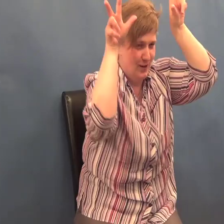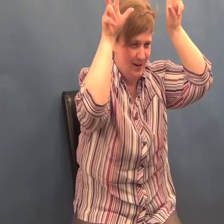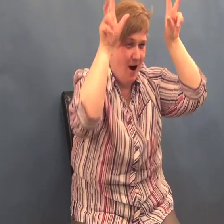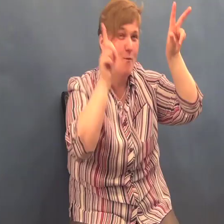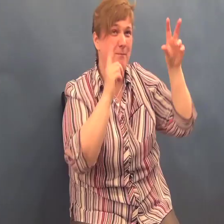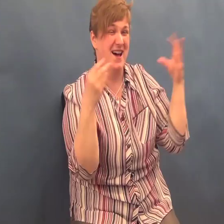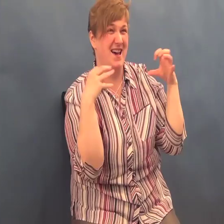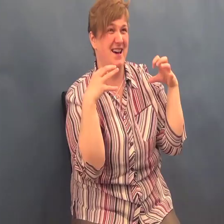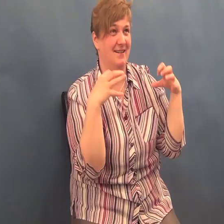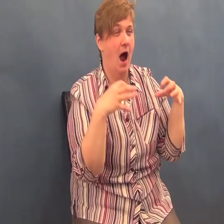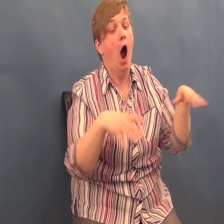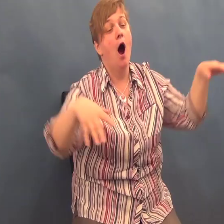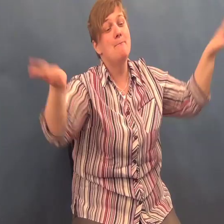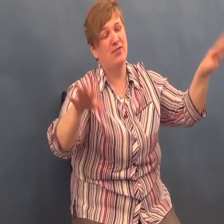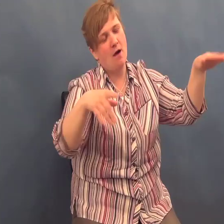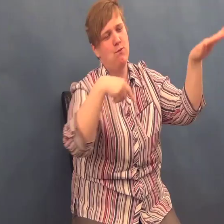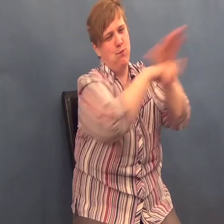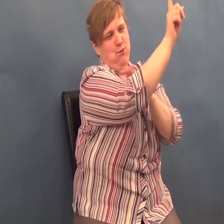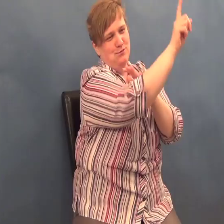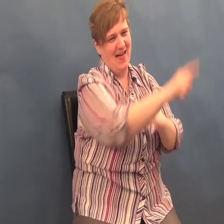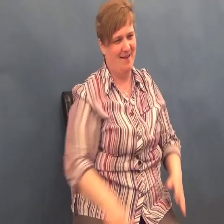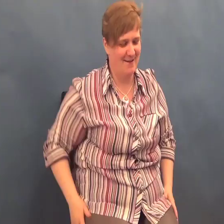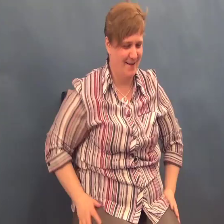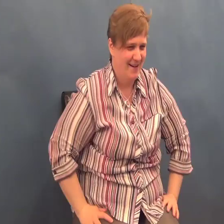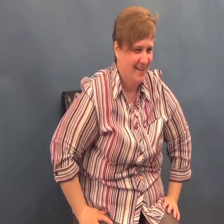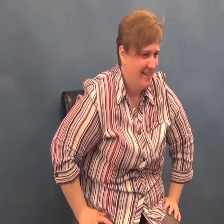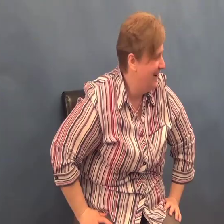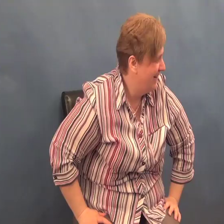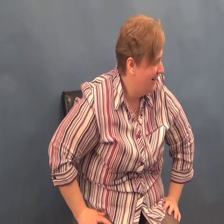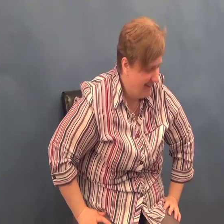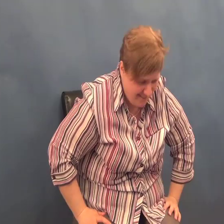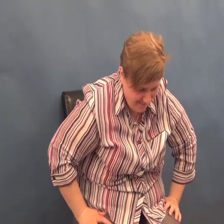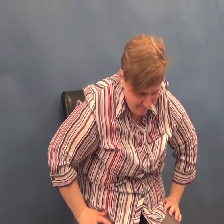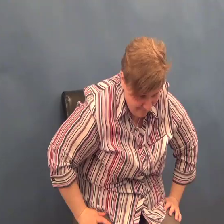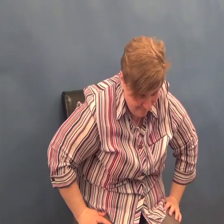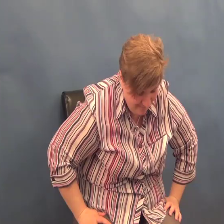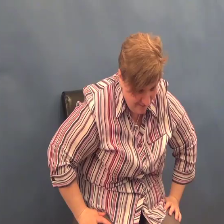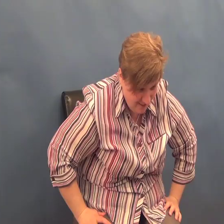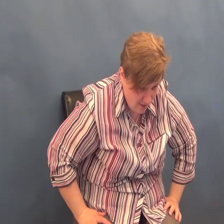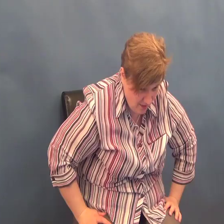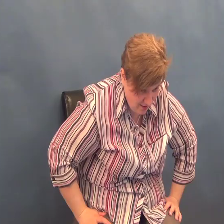Chłopiec był zablokowany na porożu, a sowa odleciała.